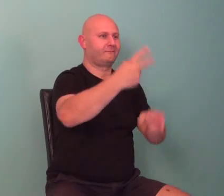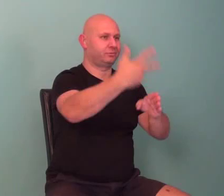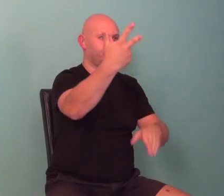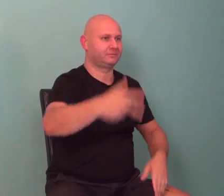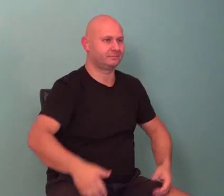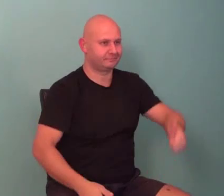Dwudziestego trzeciego.